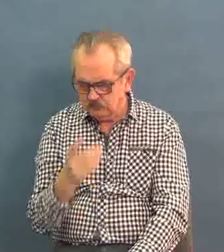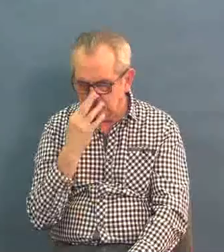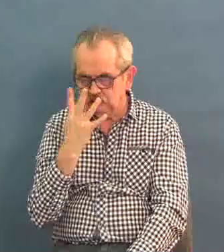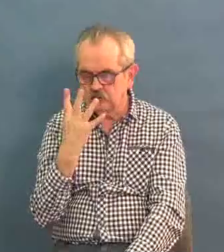Czwartego.